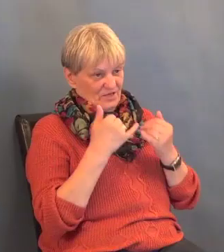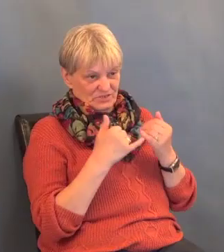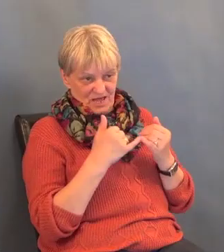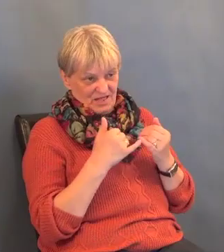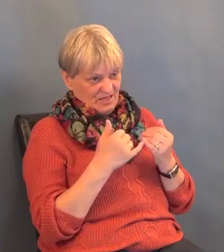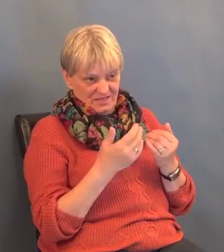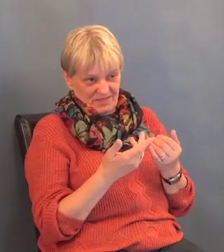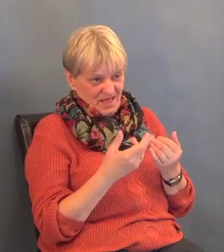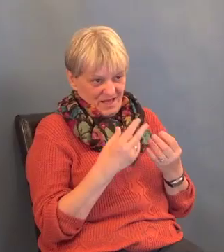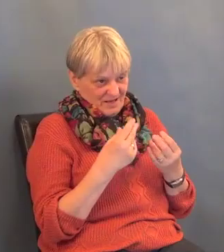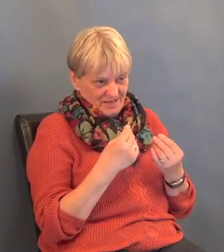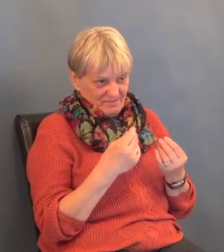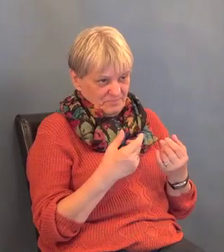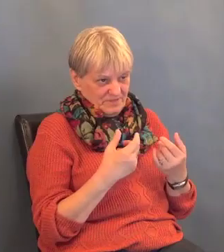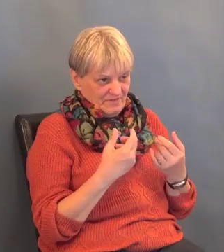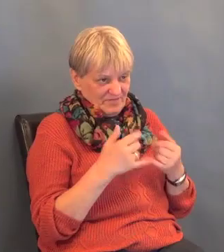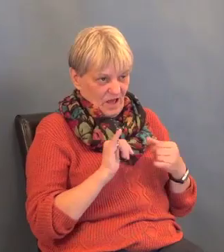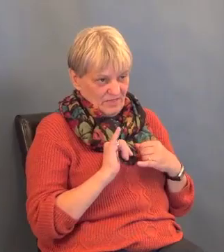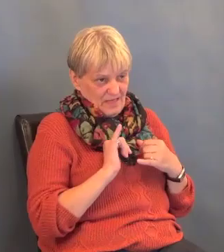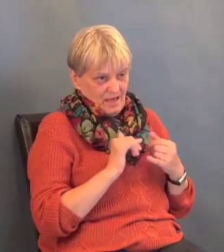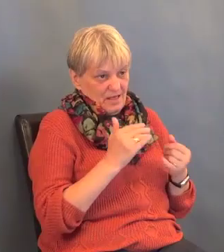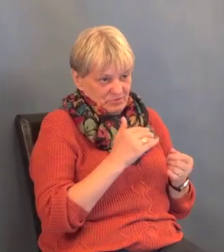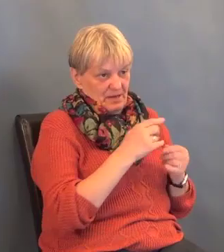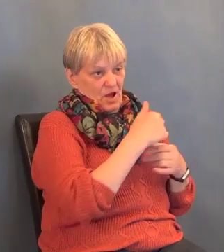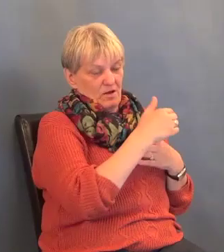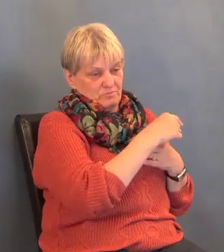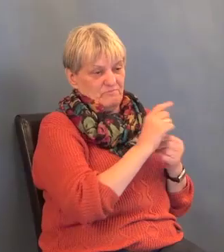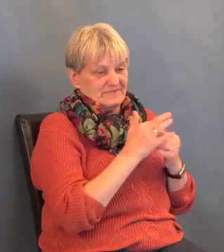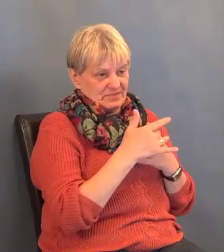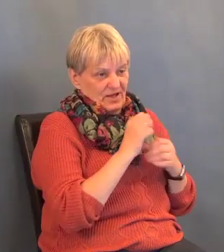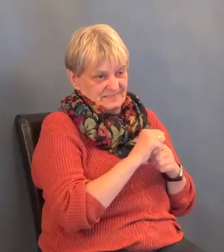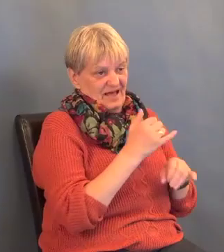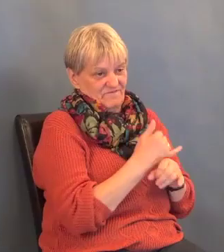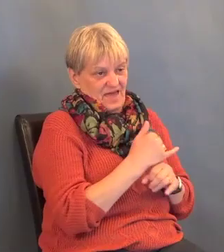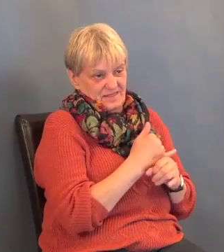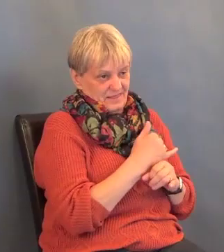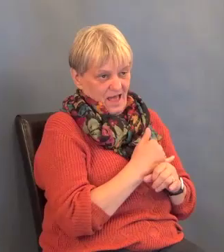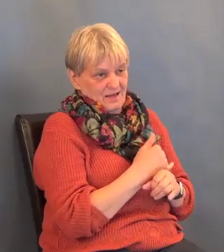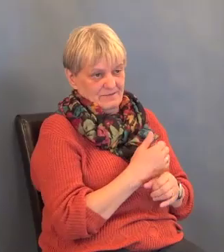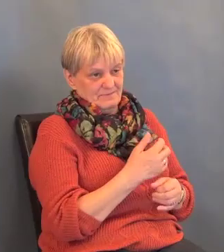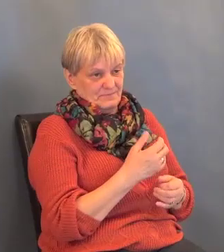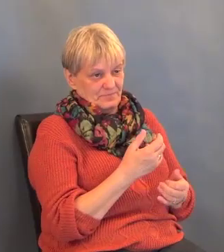Jeżeli niewygodnie to może w kawiarni w pobliżu?